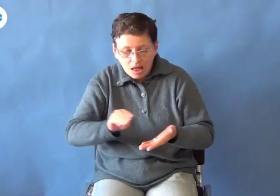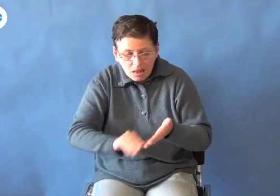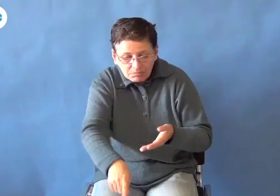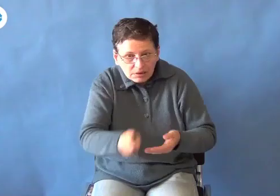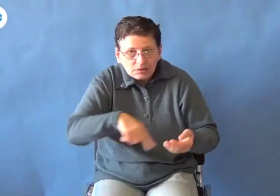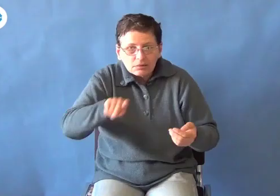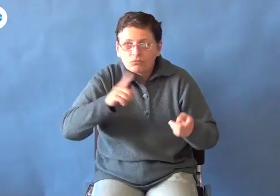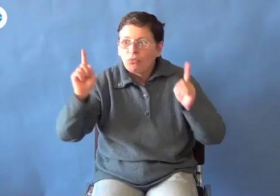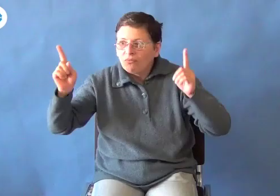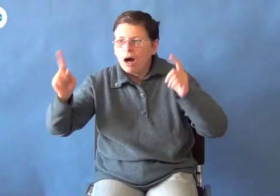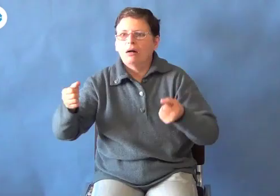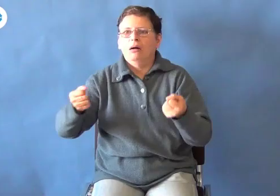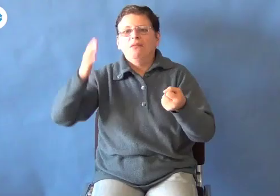Znak oznacza uwaga.